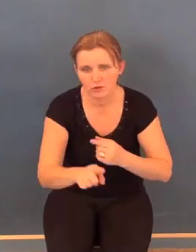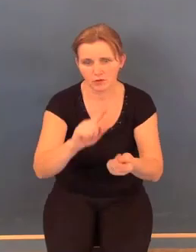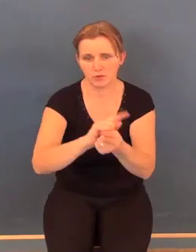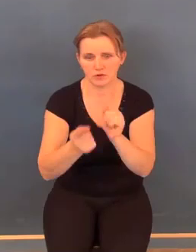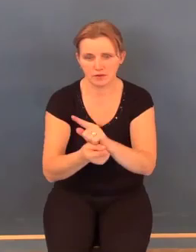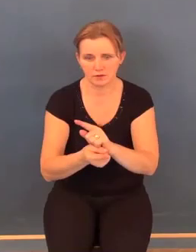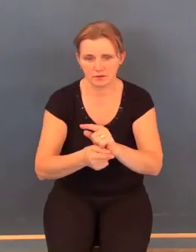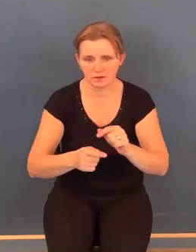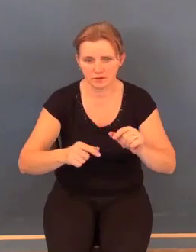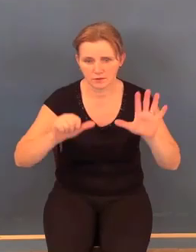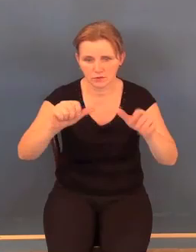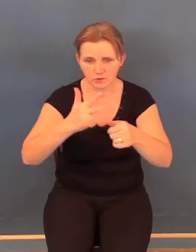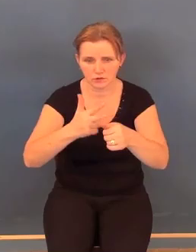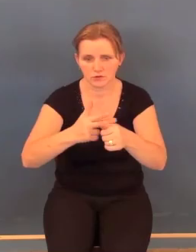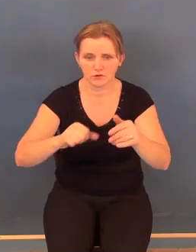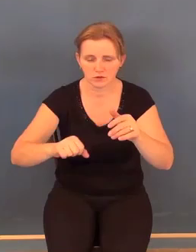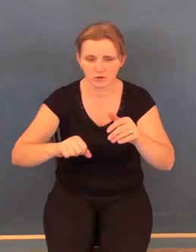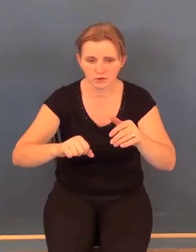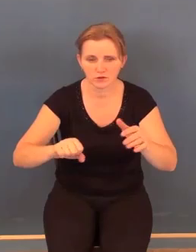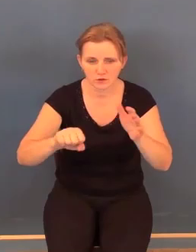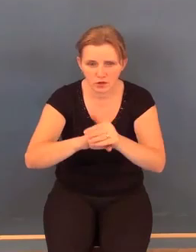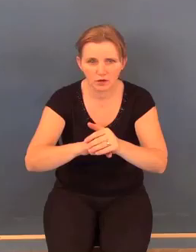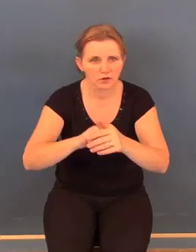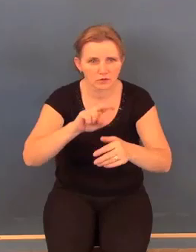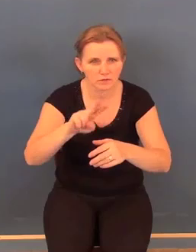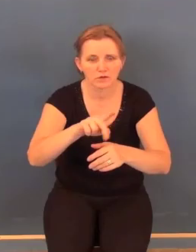Możemy się spotkać od szóstej trzydzieści do...